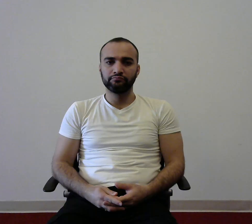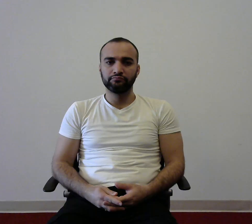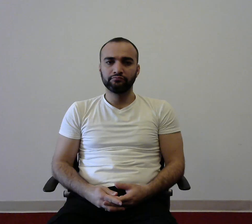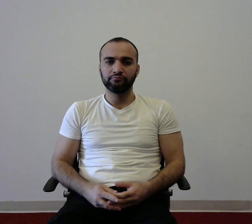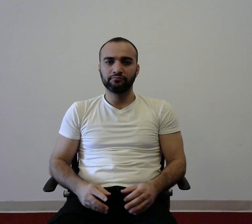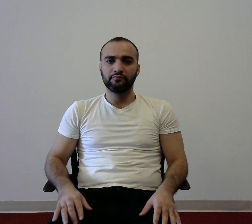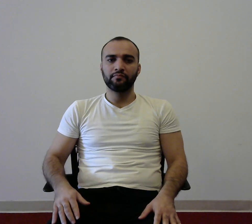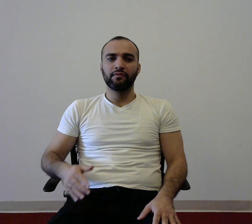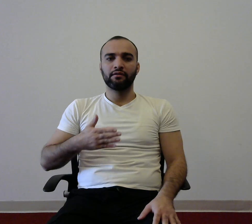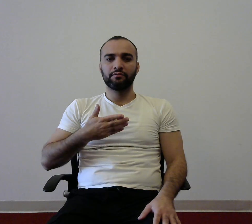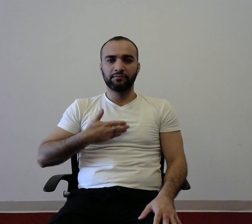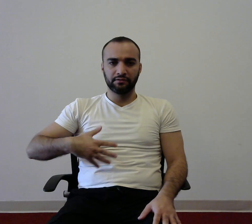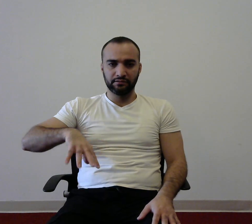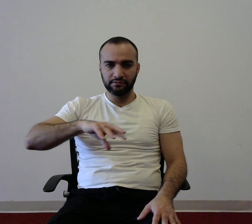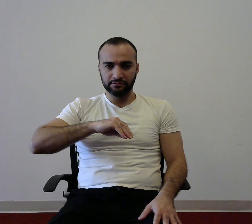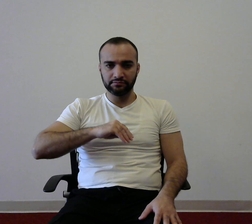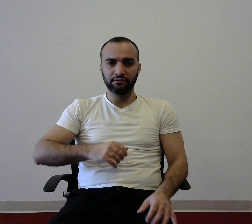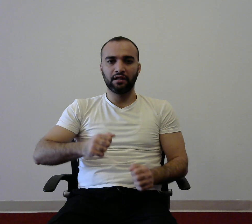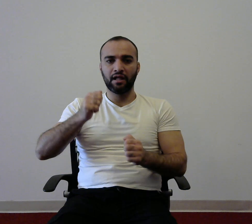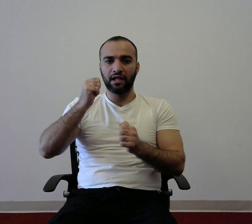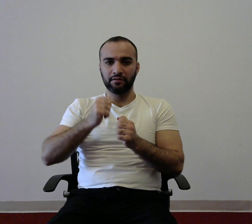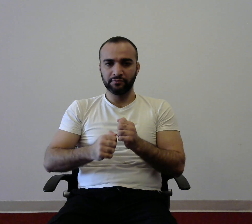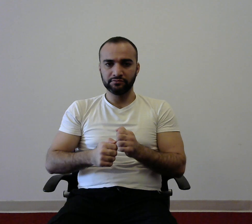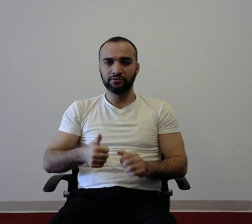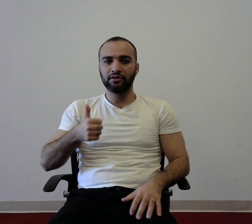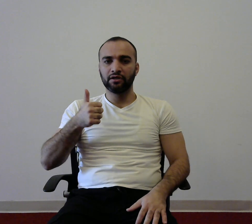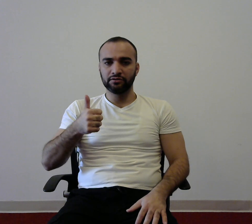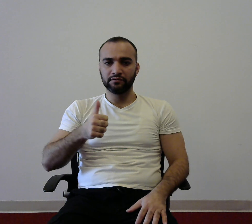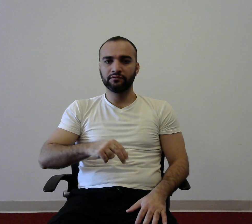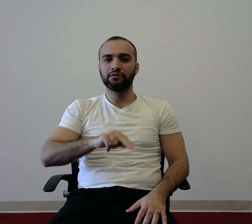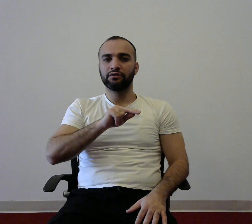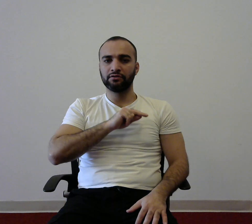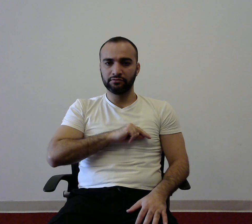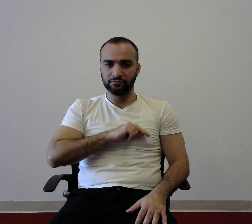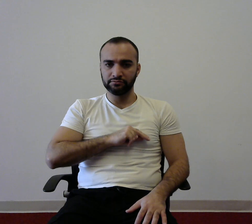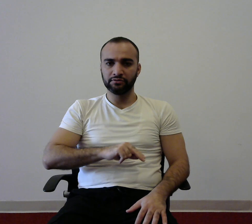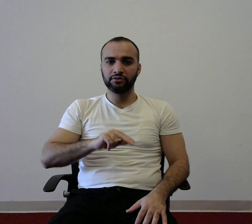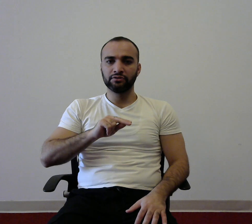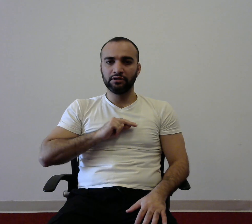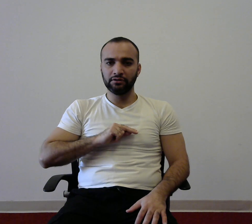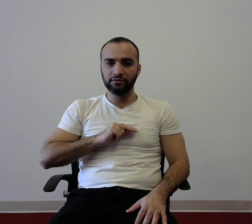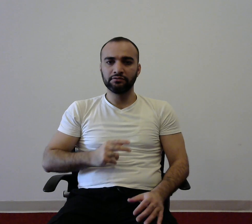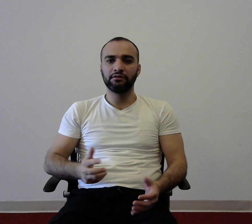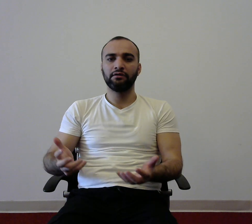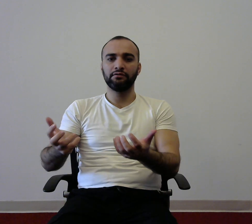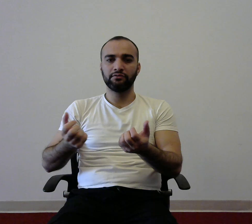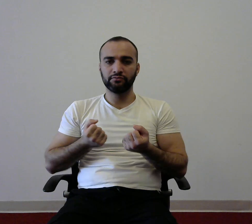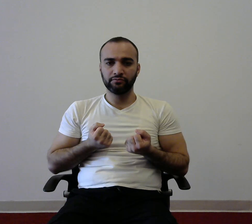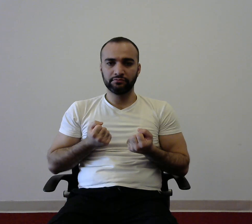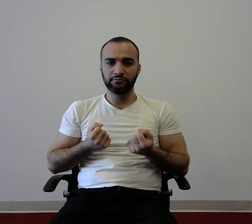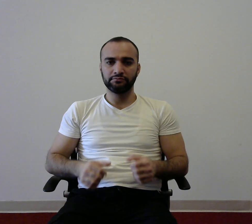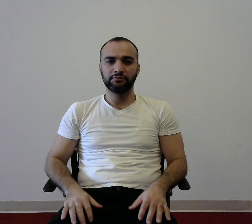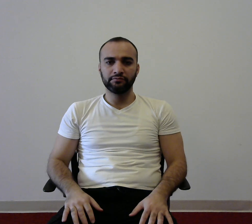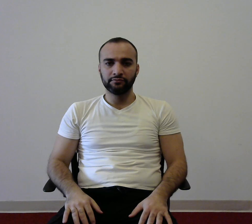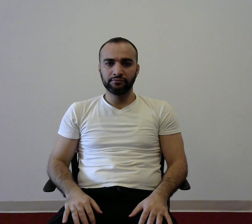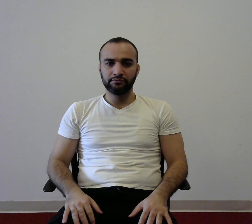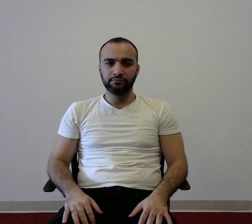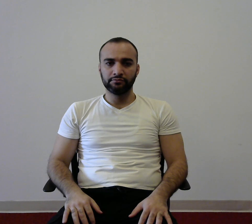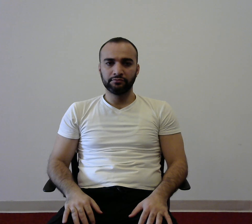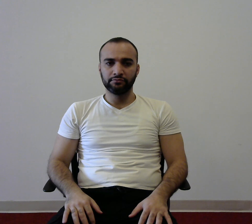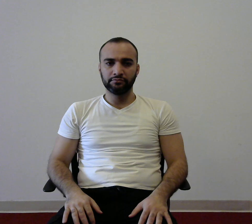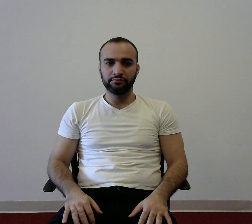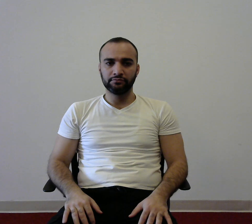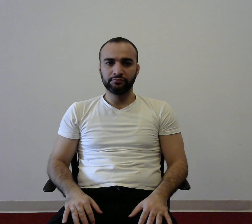Biz həmişə yaxşı işçiləri işə götürürük